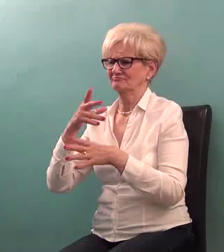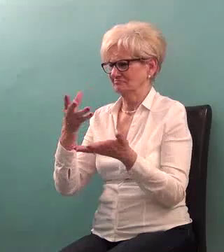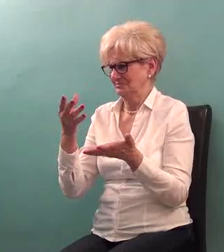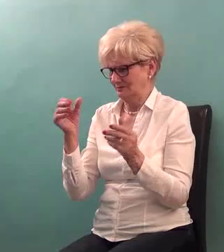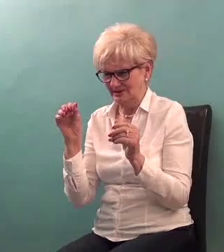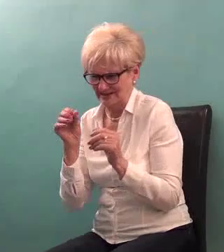Jedzą.